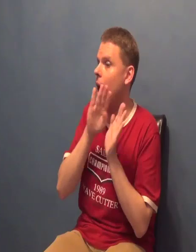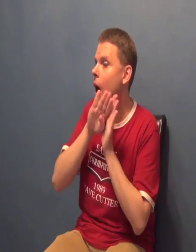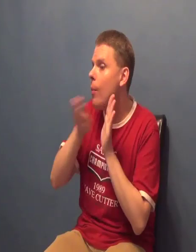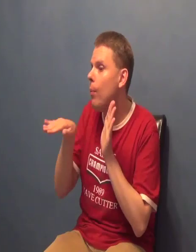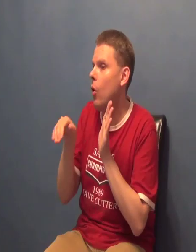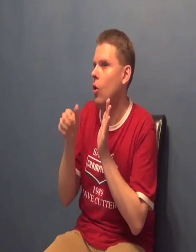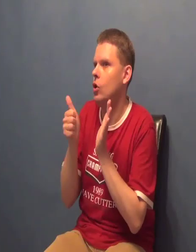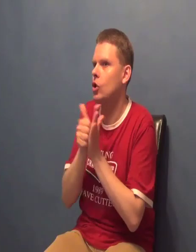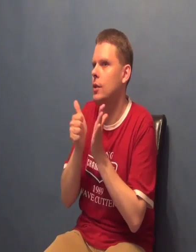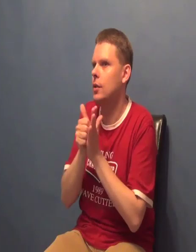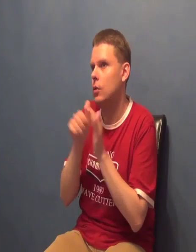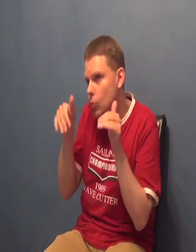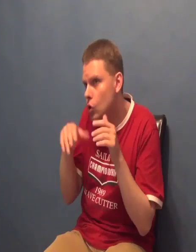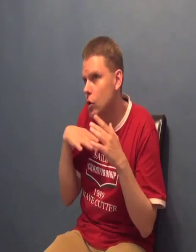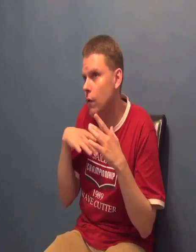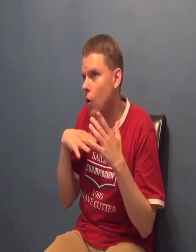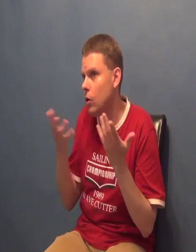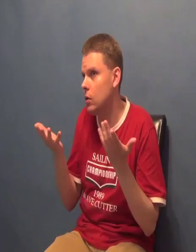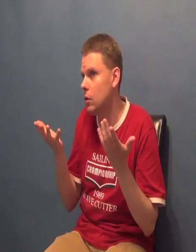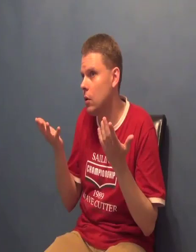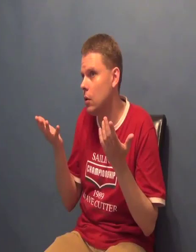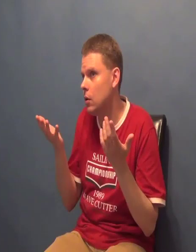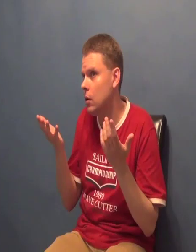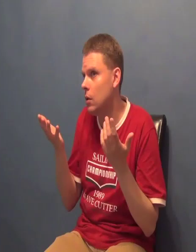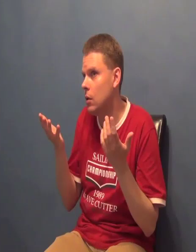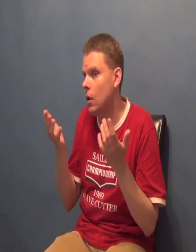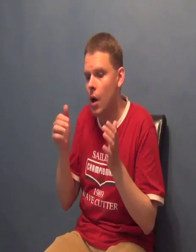A po szesnastej może masz wolne?